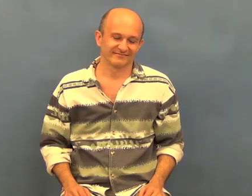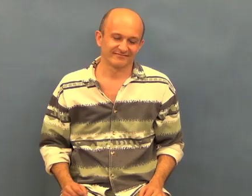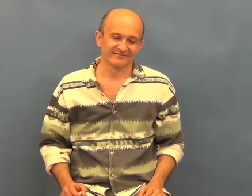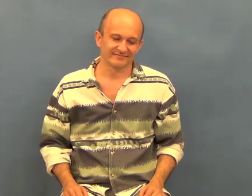Tak.